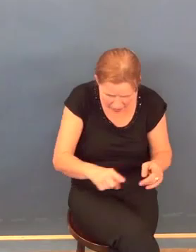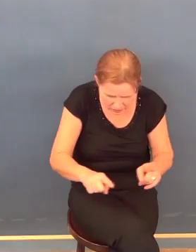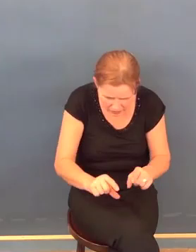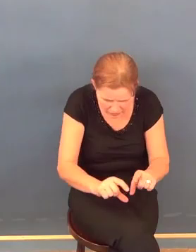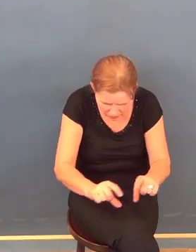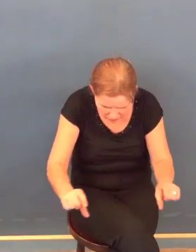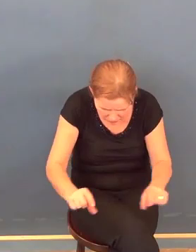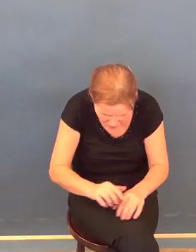Prostokątny znak.